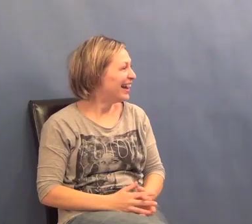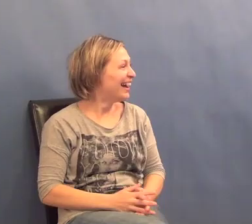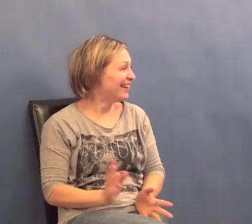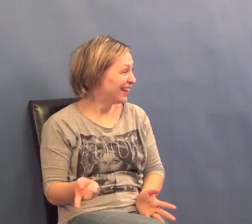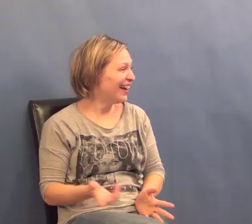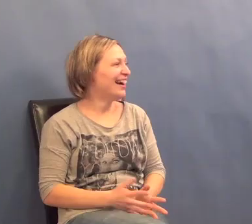A tego nie wolno.